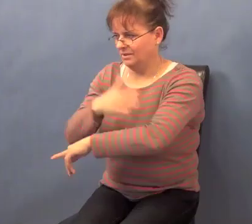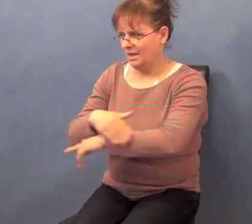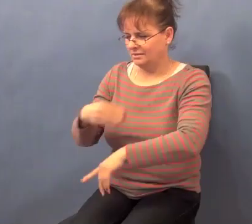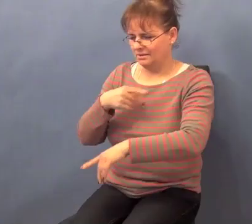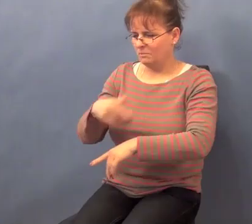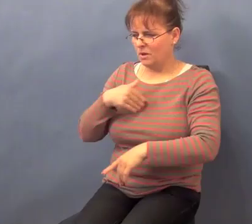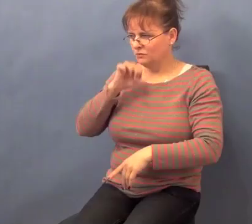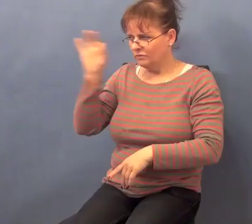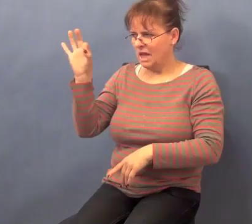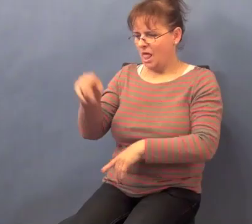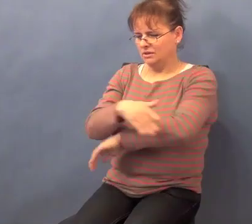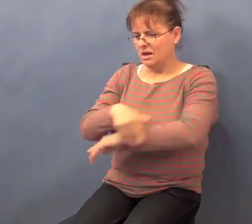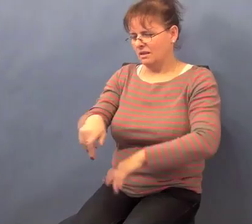Widać, że to pewnie zagranicą, bo w Polsce nie ma tego.